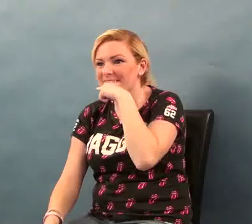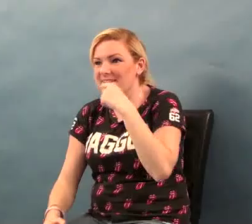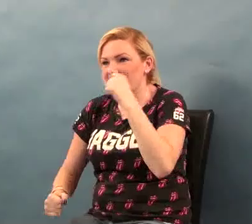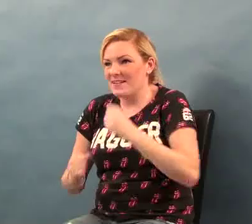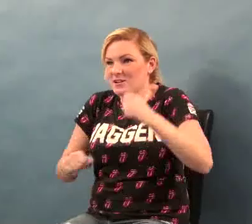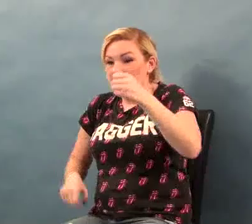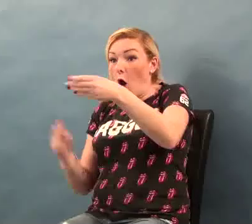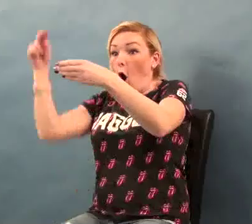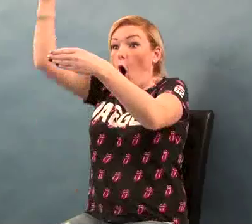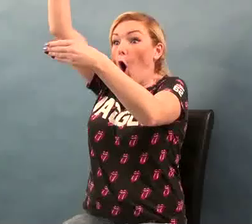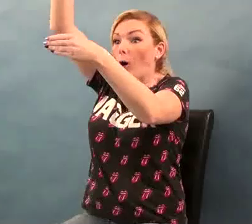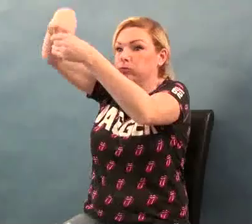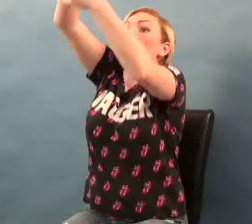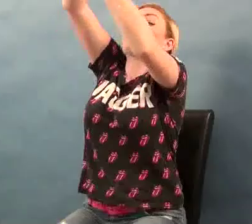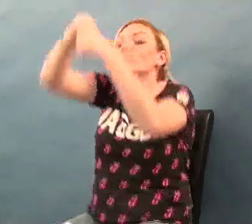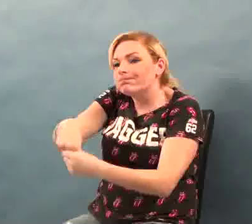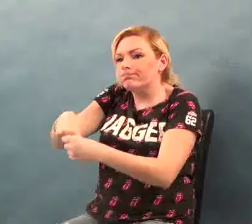Podbiegł i wskoczył w czerwone ubranie.